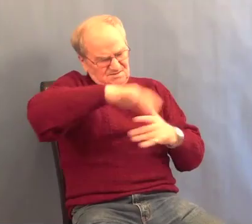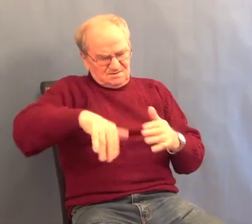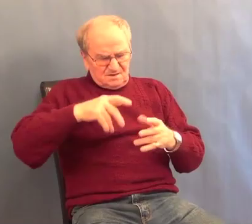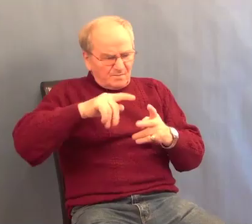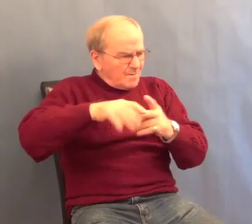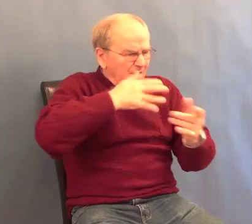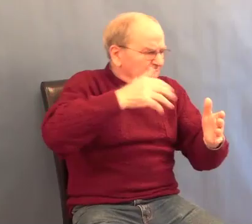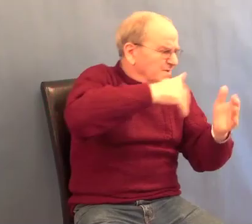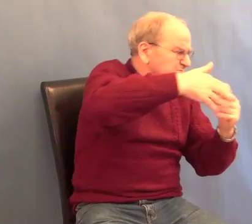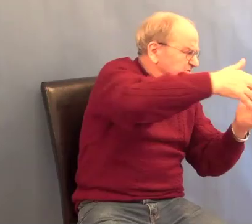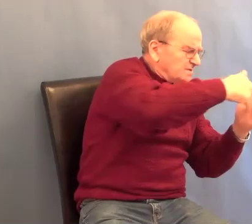Sprawdzali, czy wszyscy są.